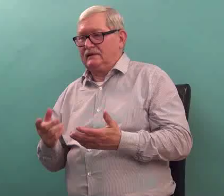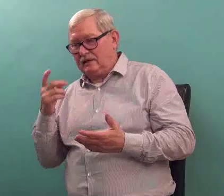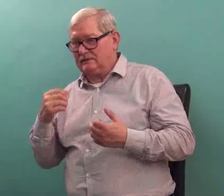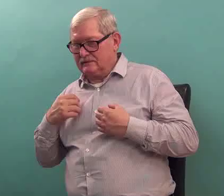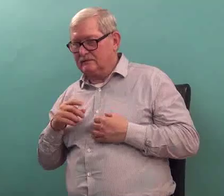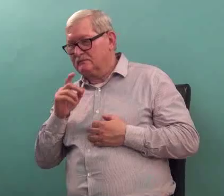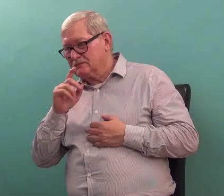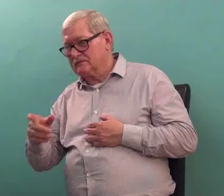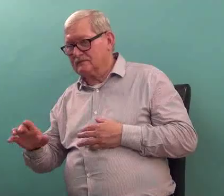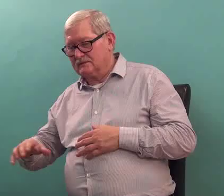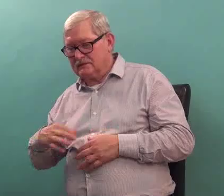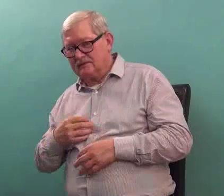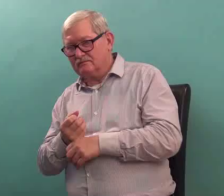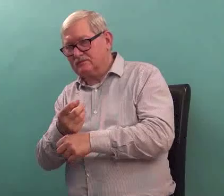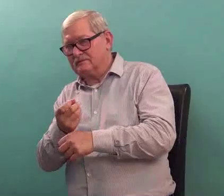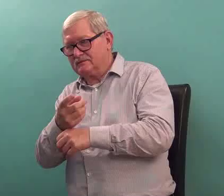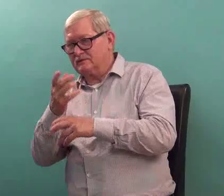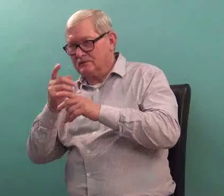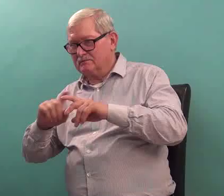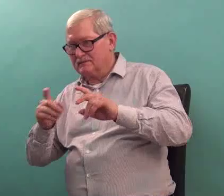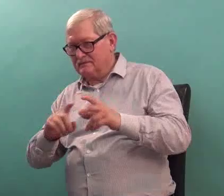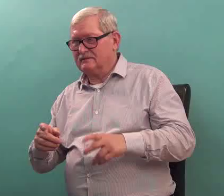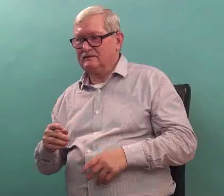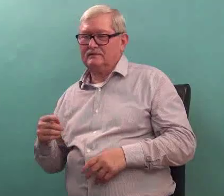Ma pomysł - zleca chłopcu rzucanie kamieniami i rozwalanie szyb.